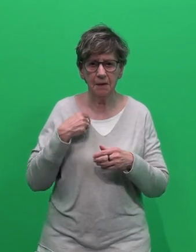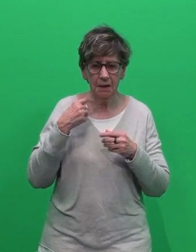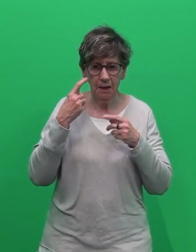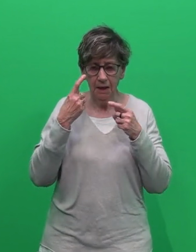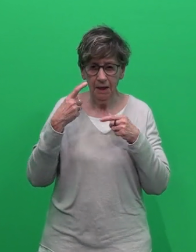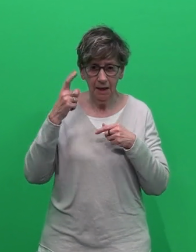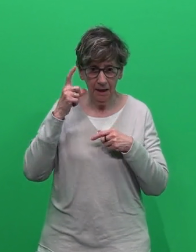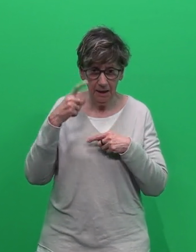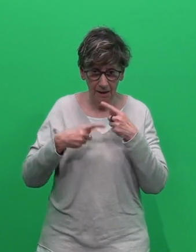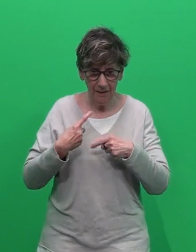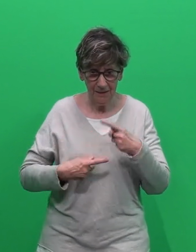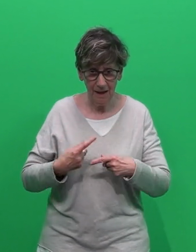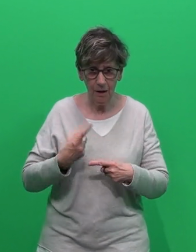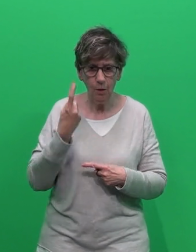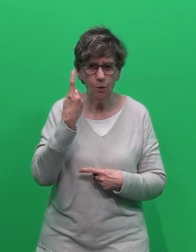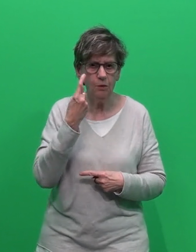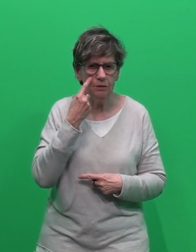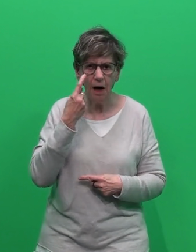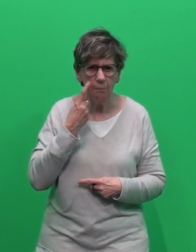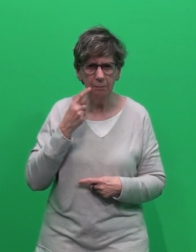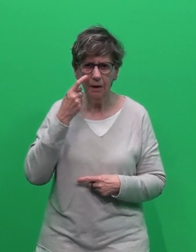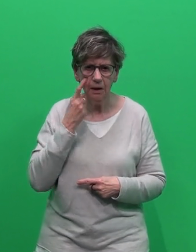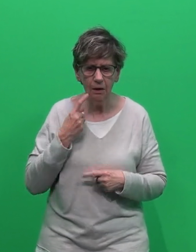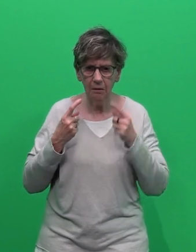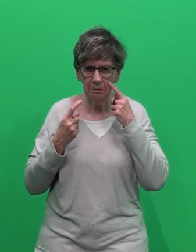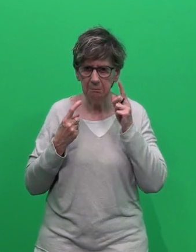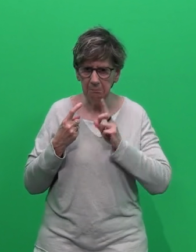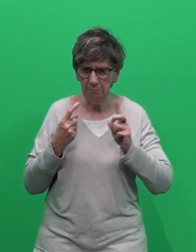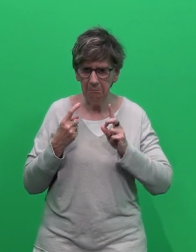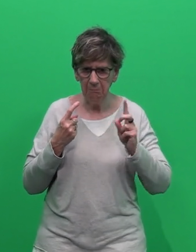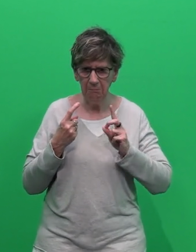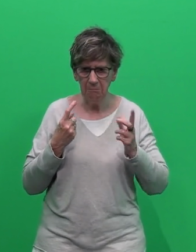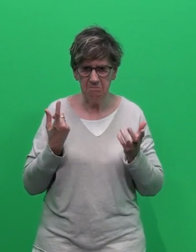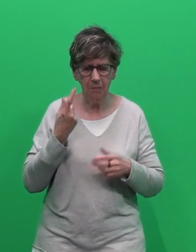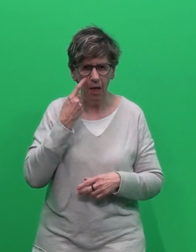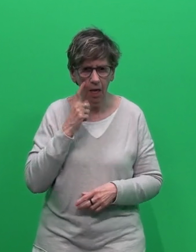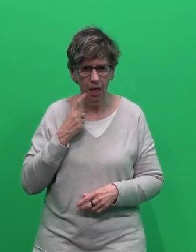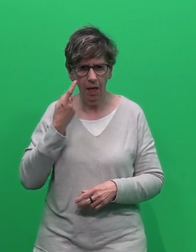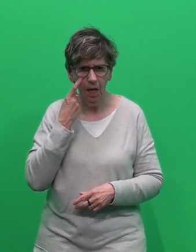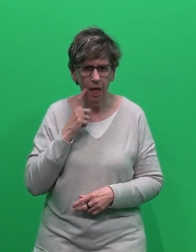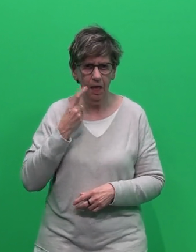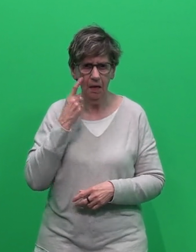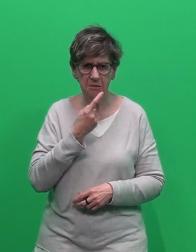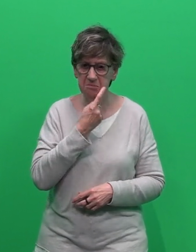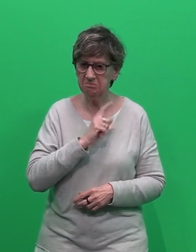Cada dia em plora un ull només, l'altre no, només l'ull dret em plora, l'ull esquerre no.